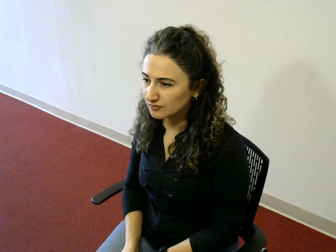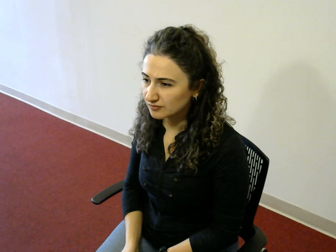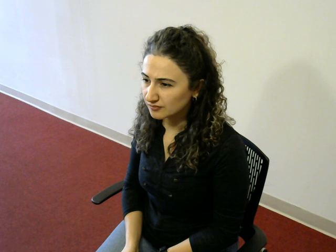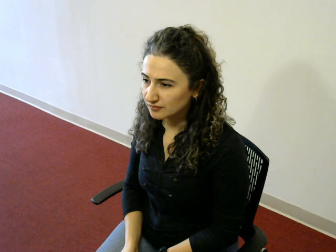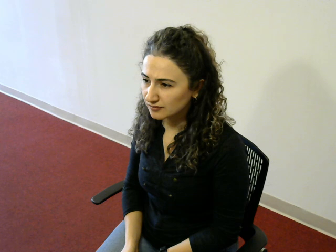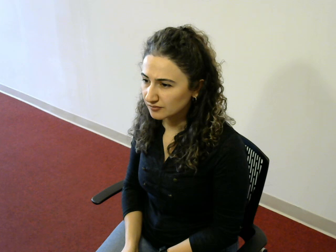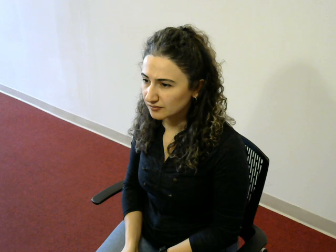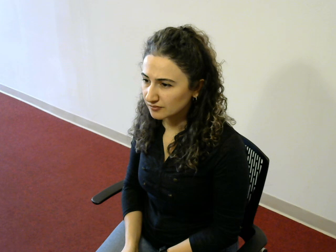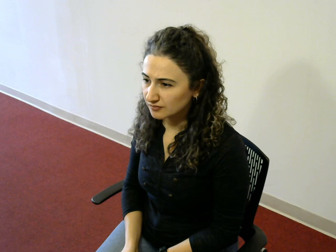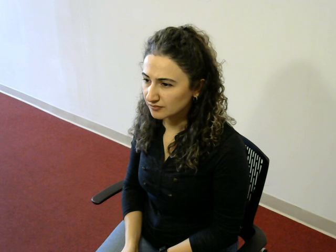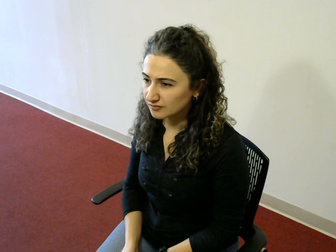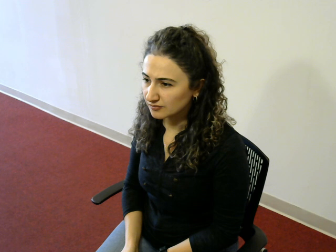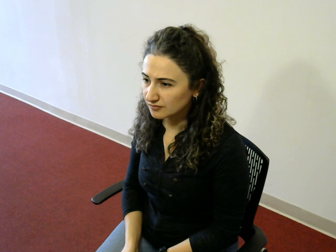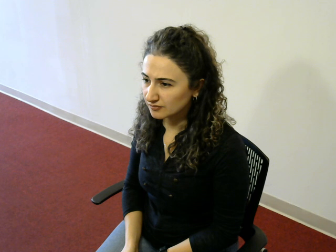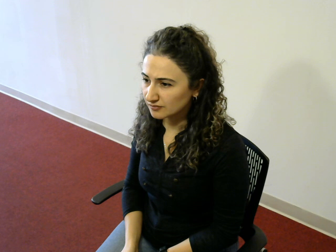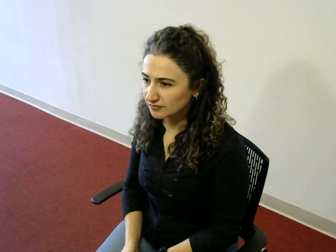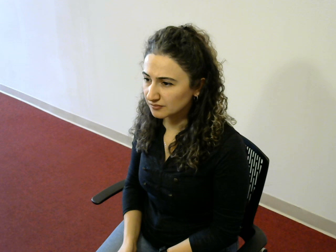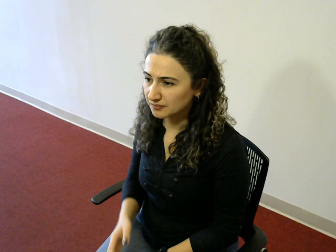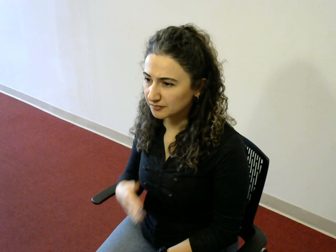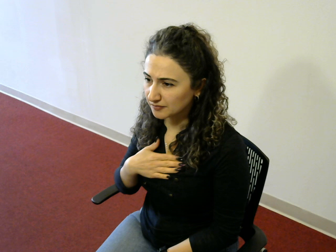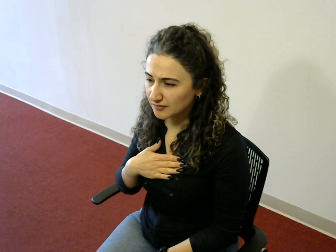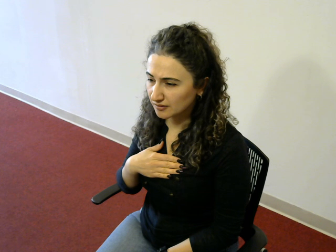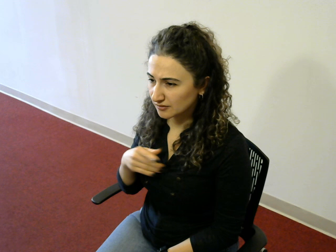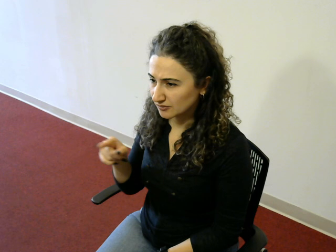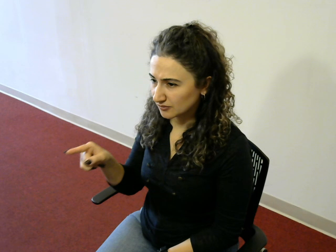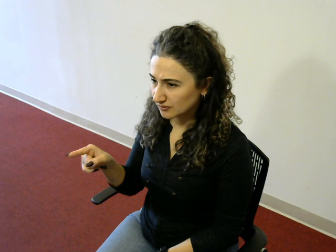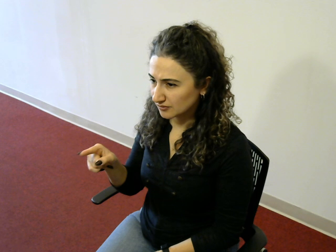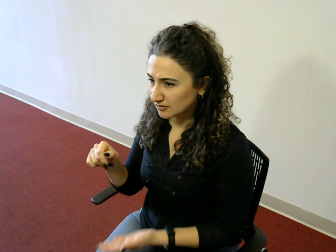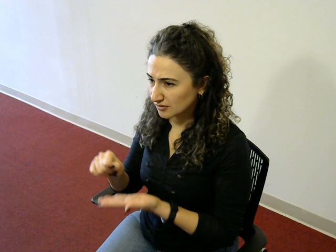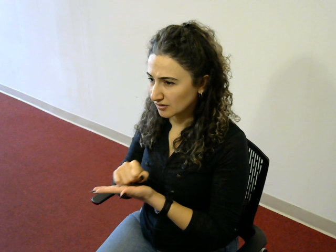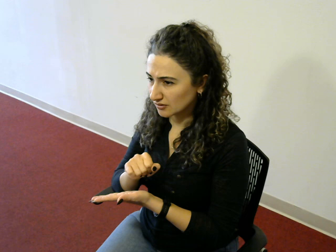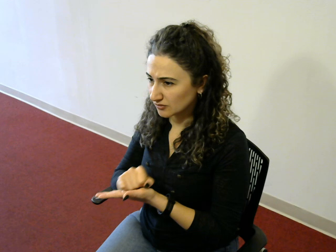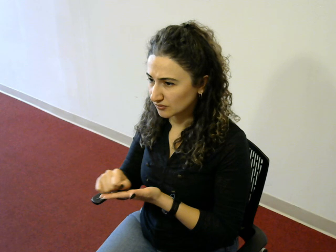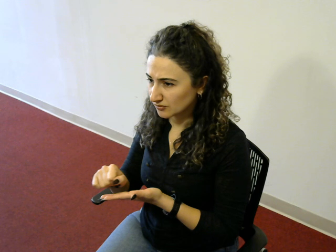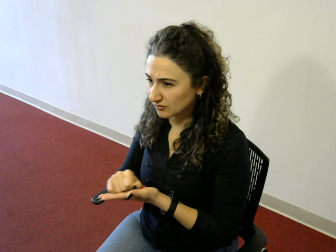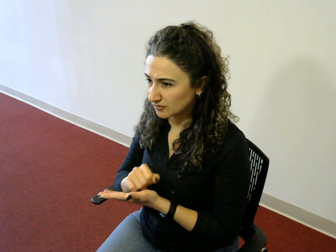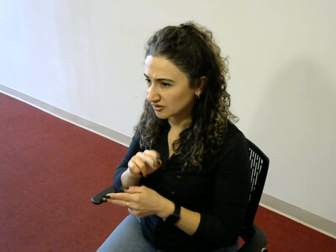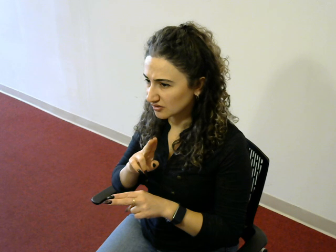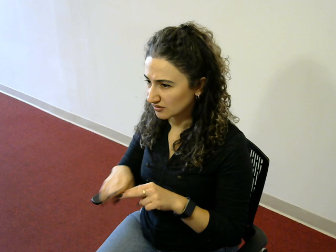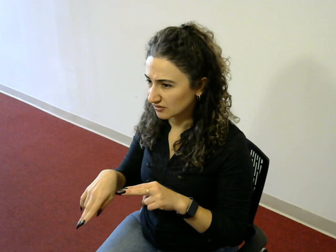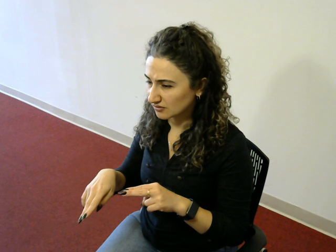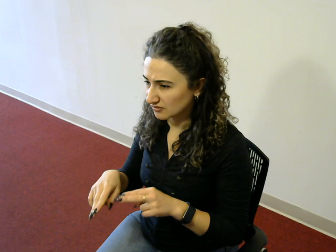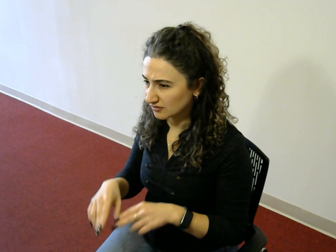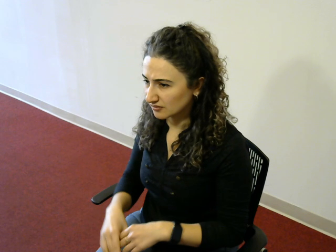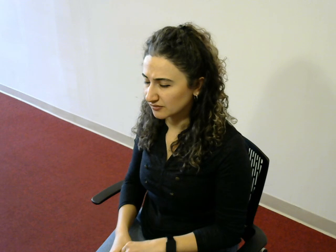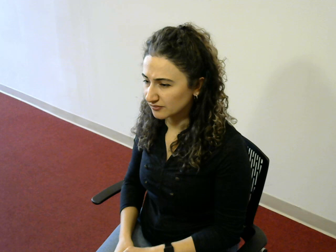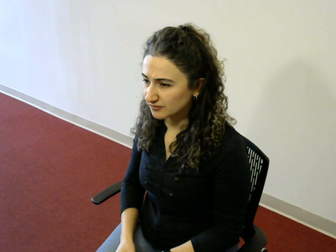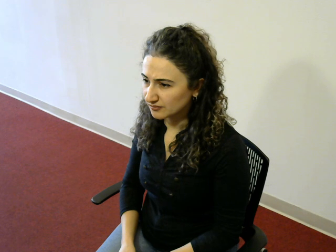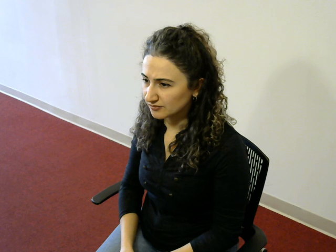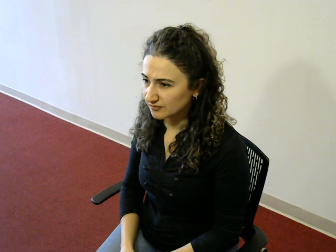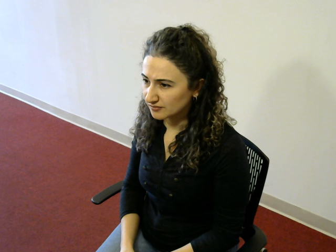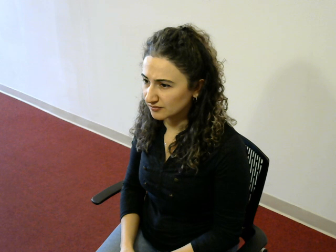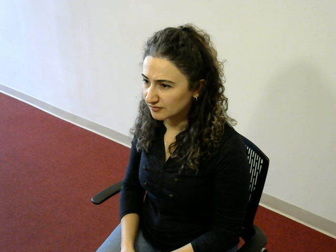Mən o sənədi itirmişdim